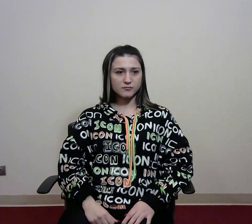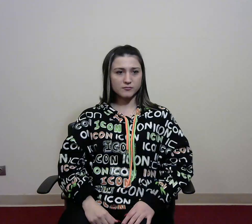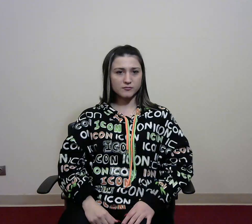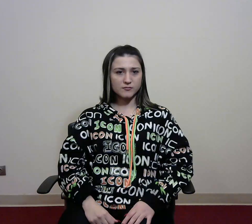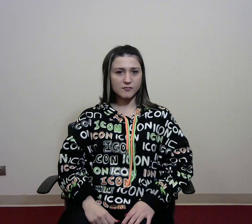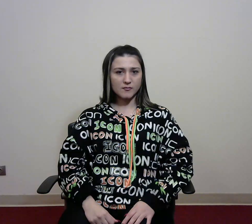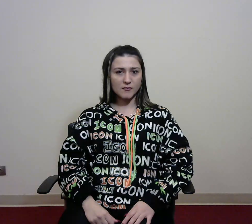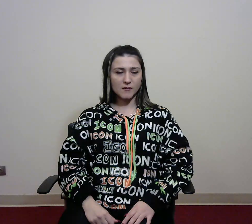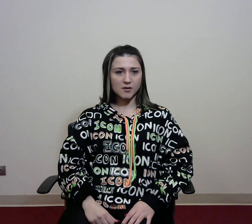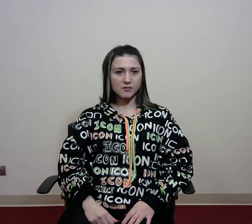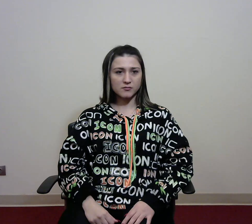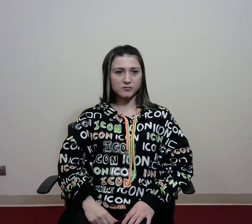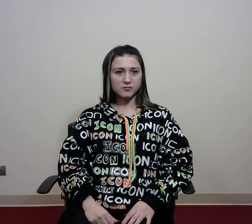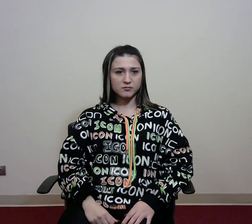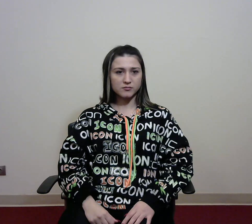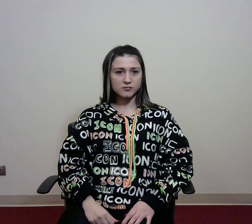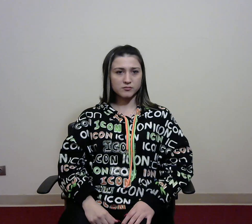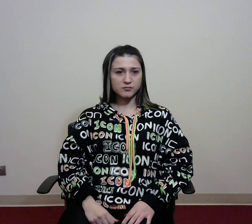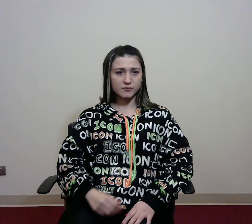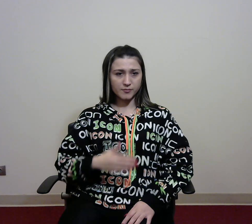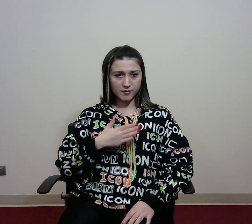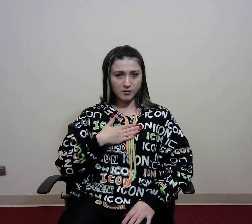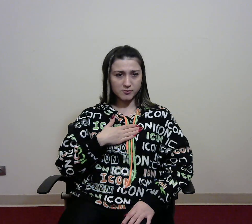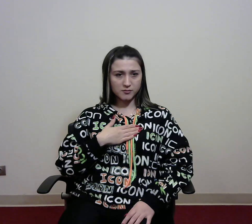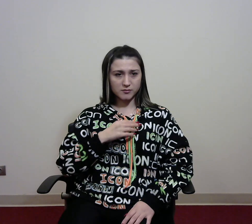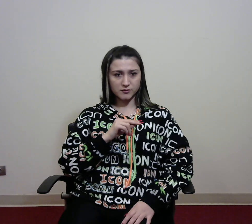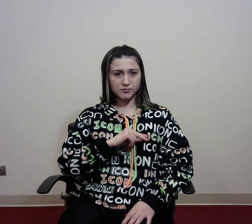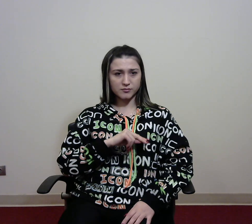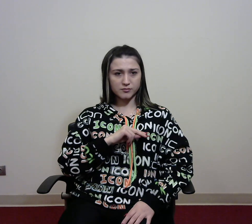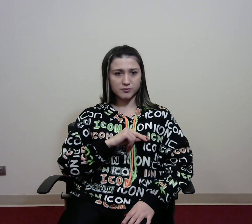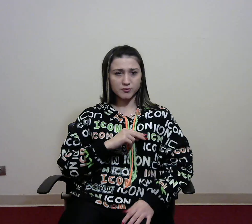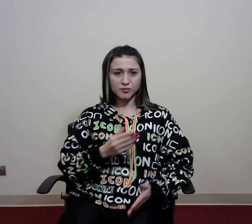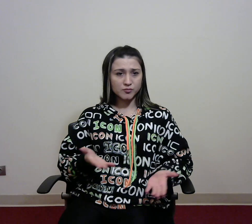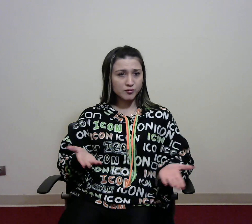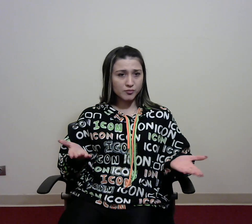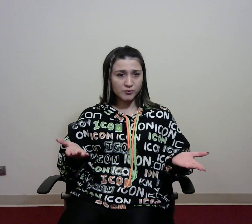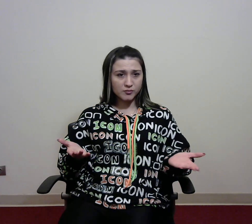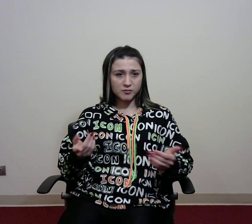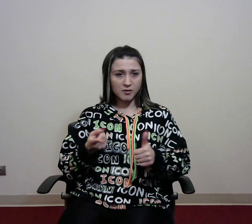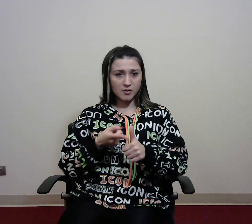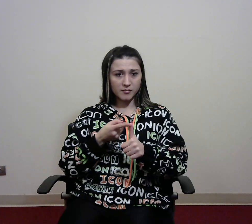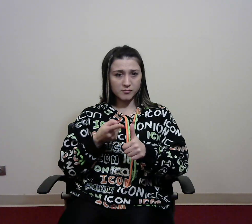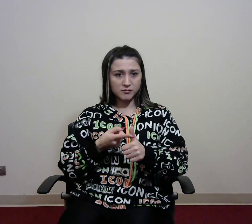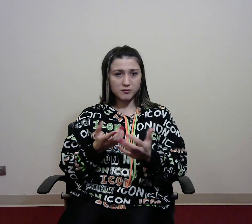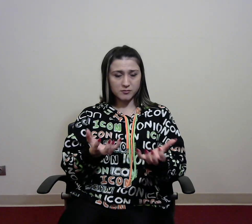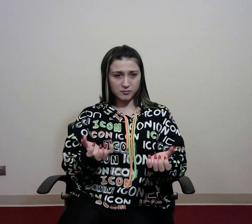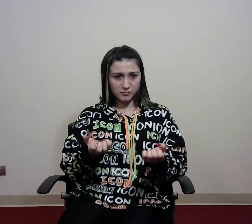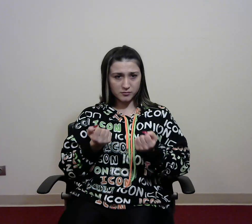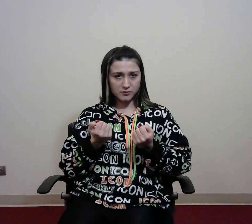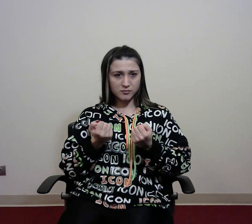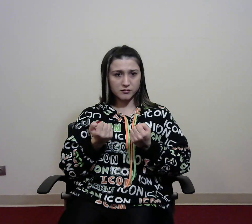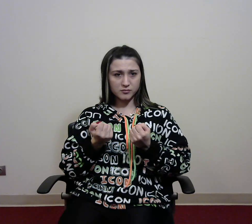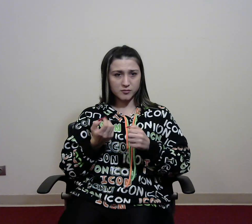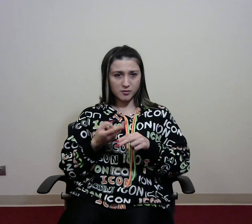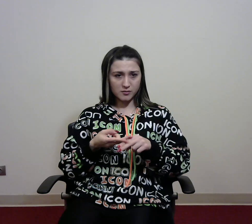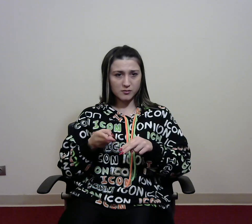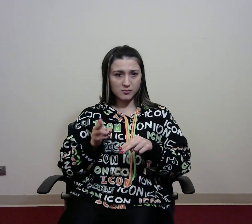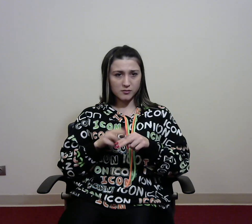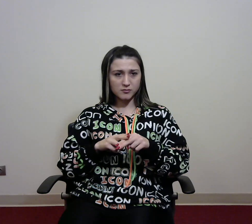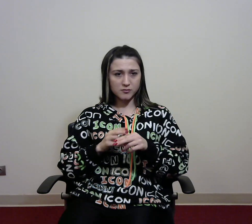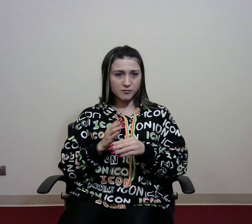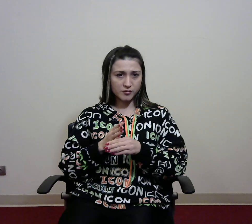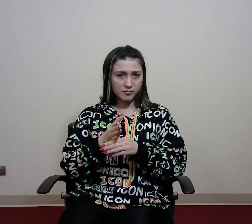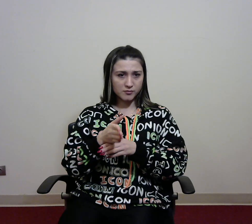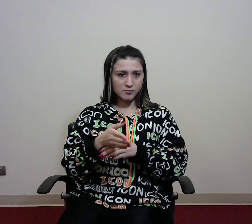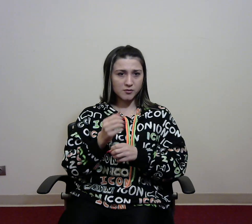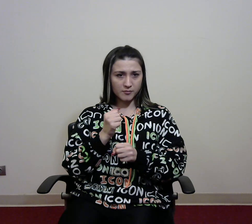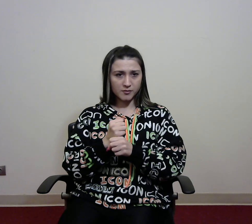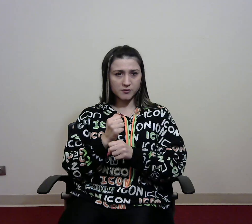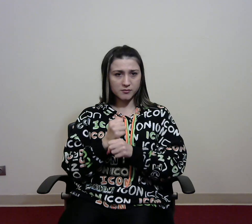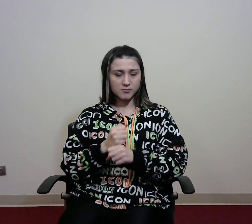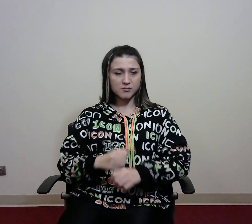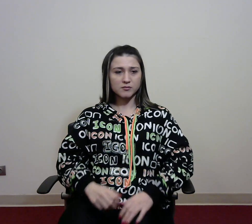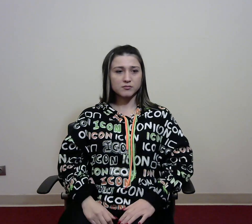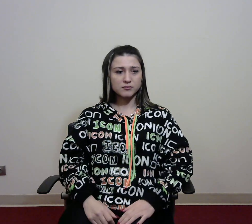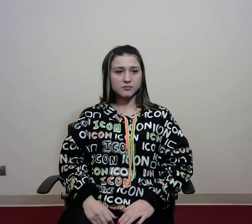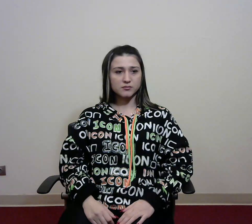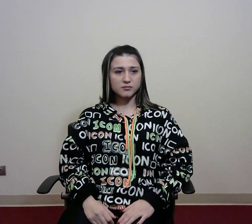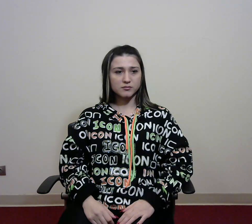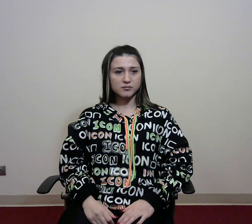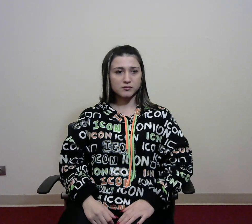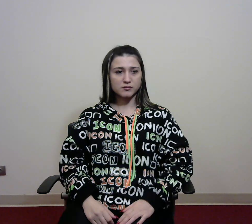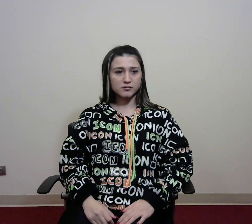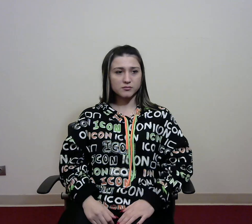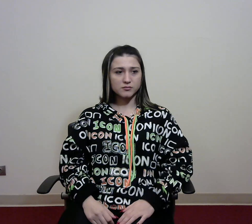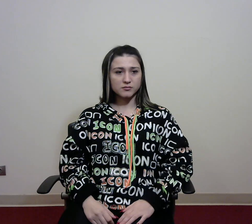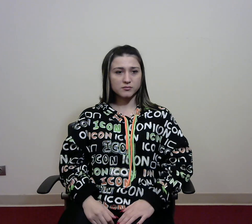Mən işsiz adı almaq üçün müraciət edirəm